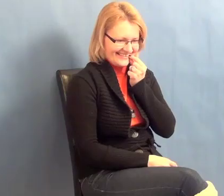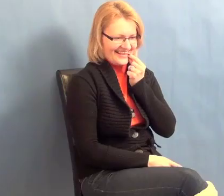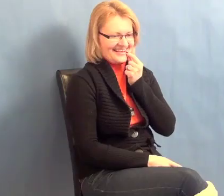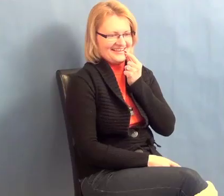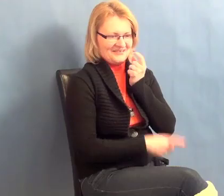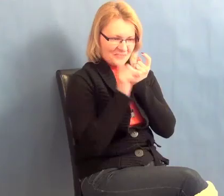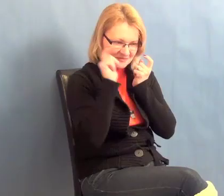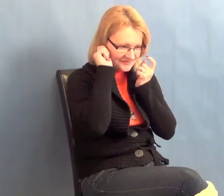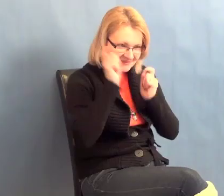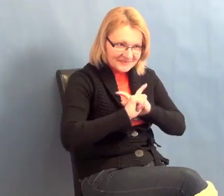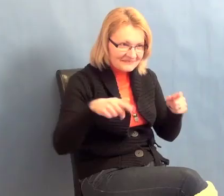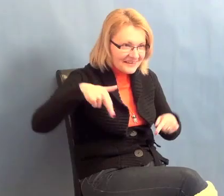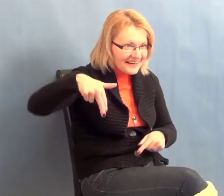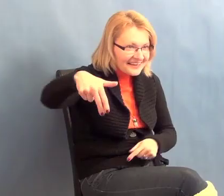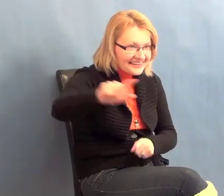Chłopakowi i dziewczynie nie wolno iść?